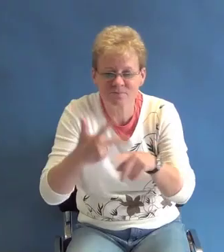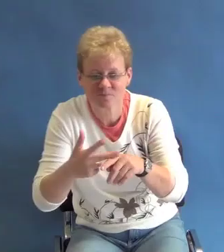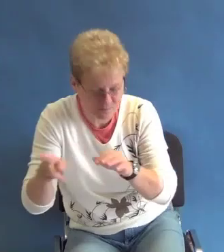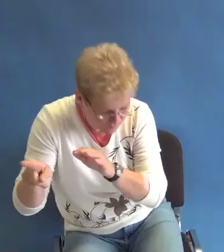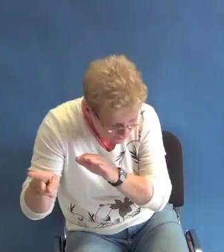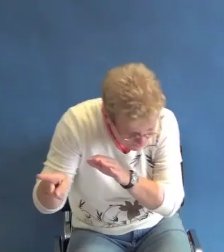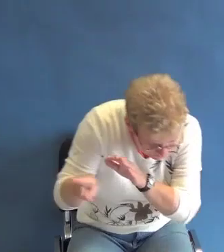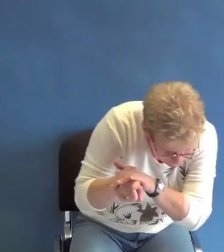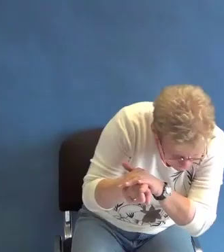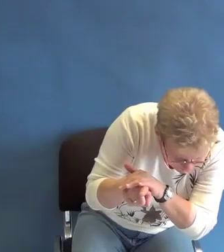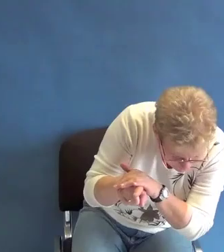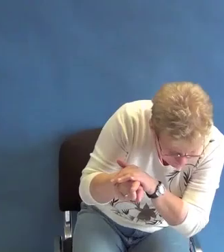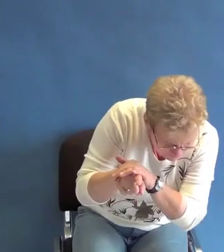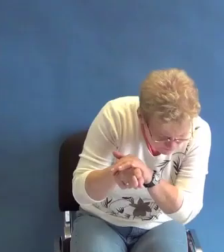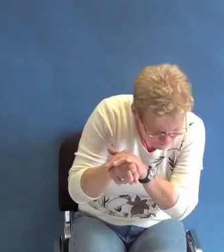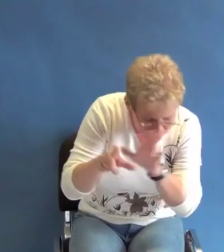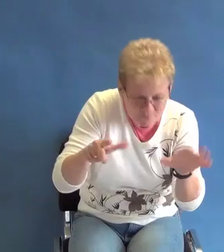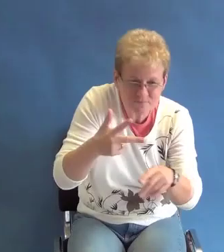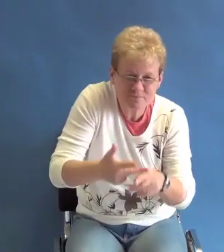Do siódmej trzydzieści.